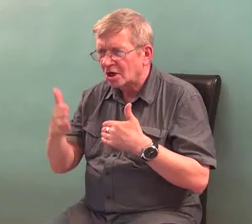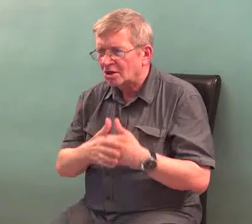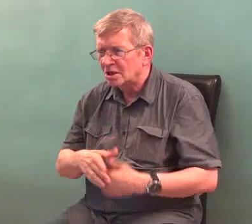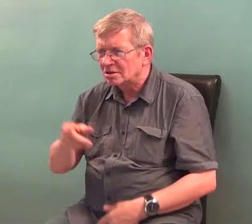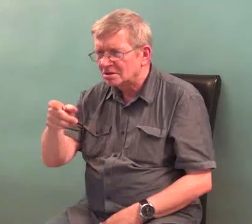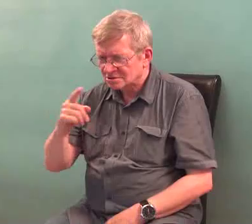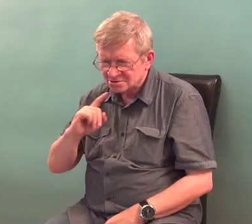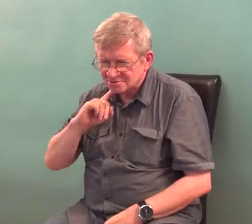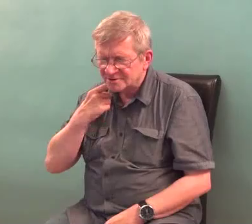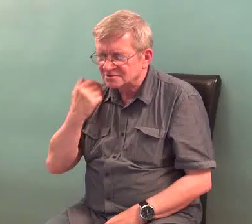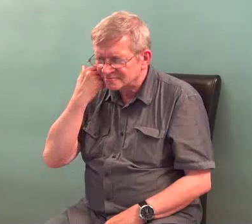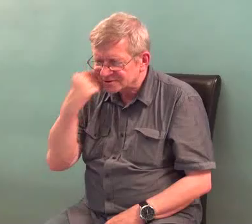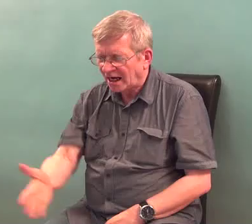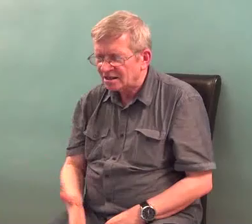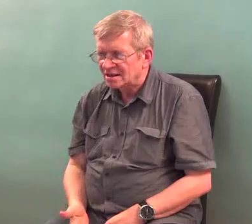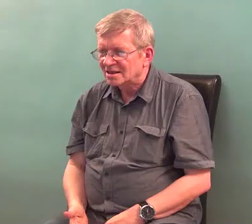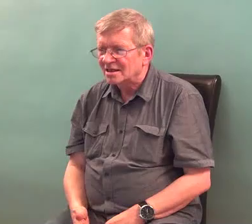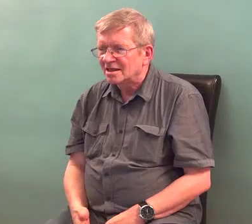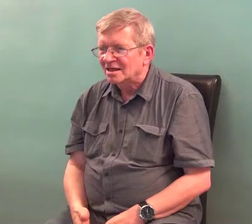Ty świnio, wstyd!